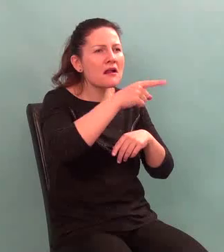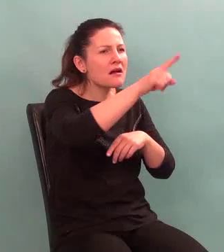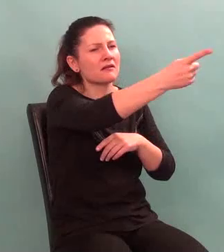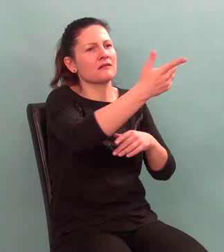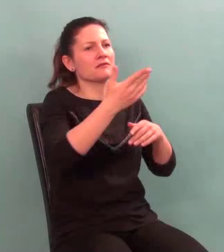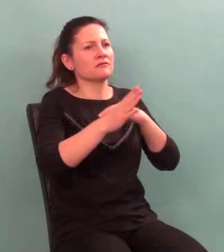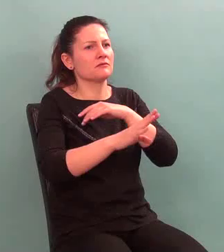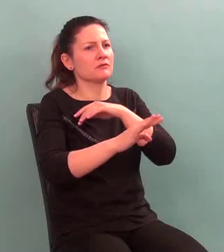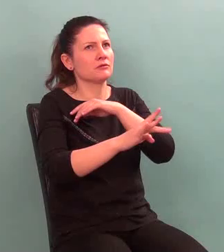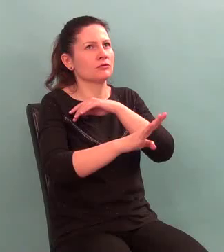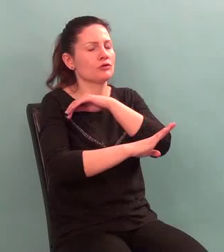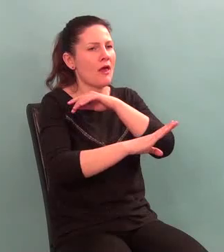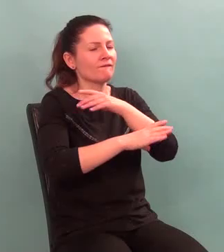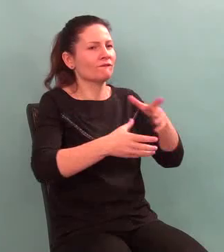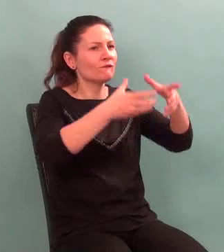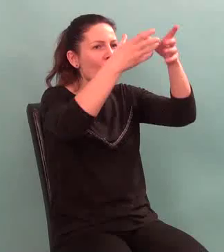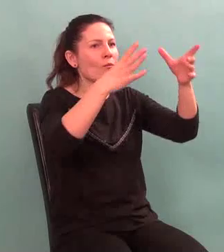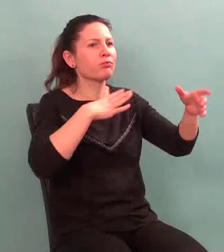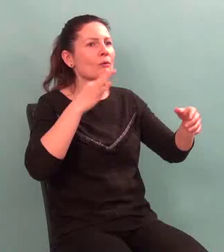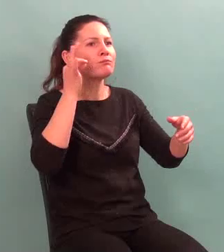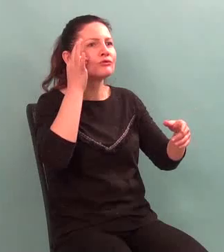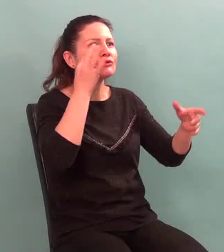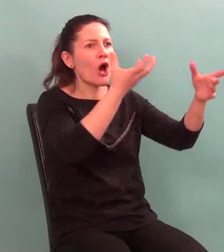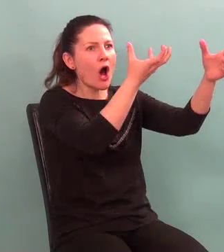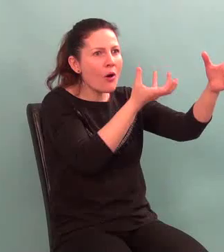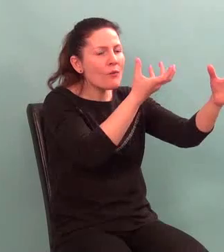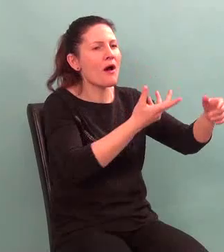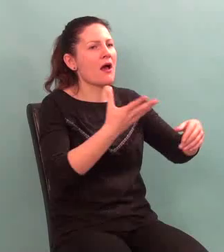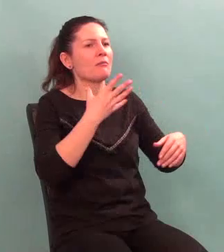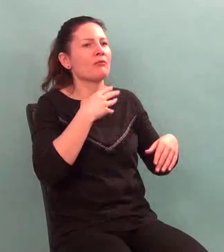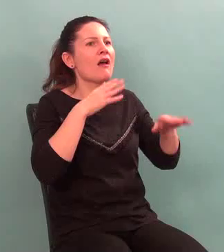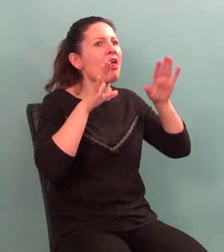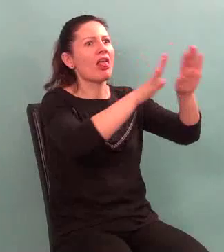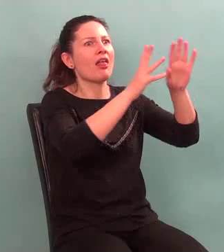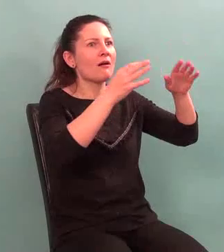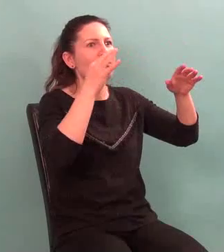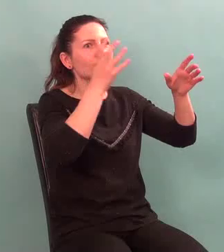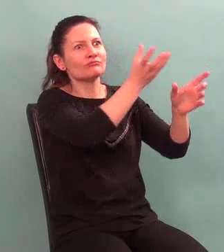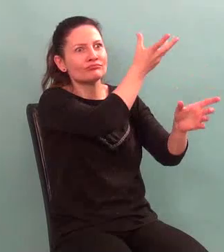Jest drzewo, na którym wisi ul, pies dotyka drzewa i ul się rusza.